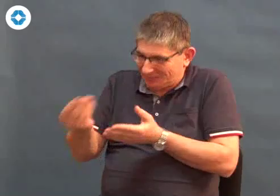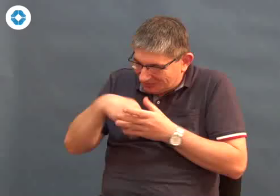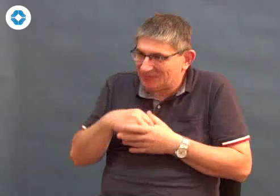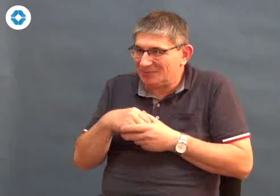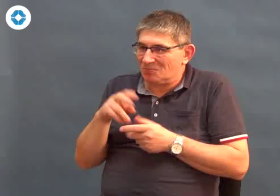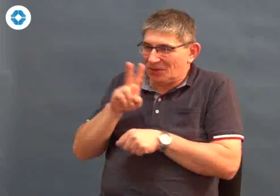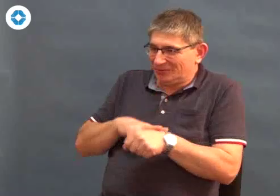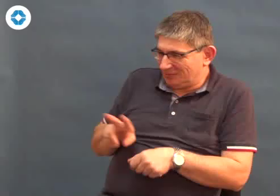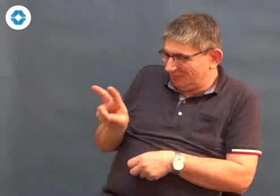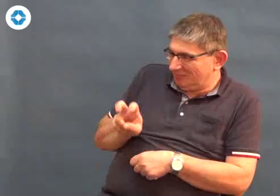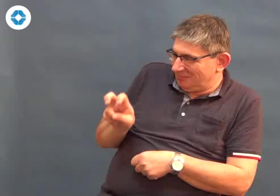Policjant przygląda mu się.